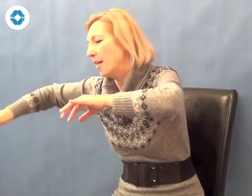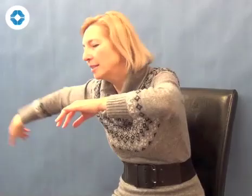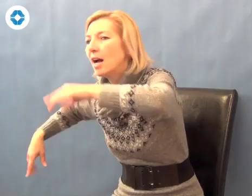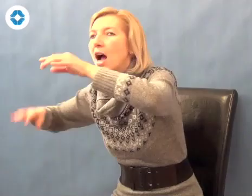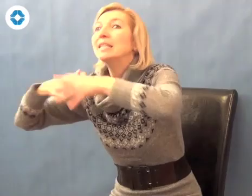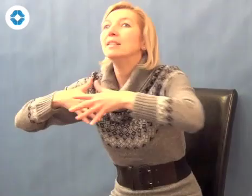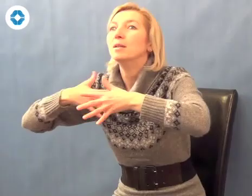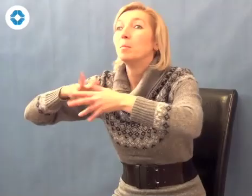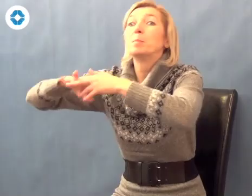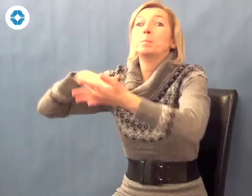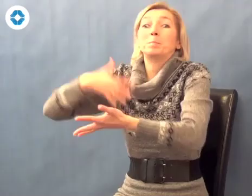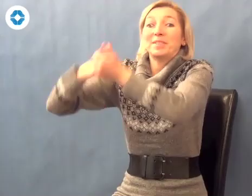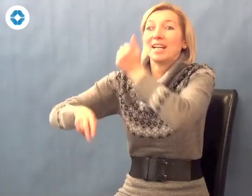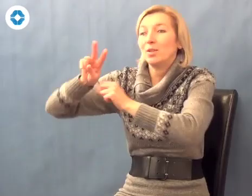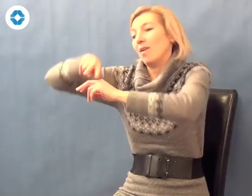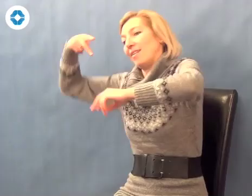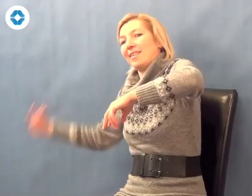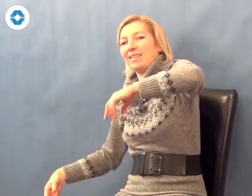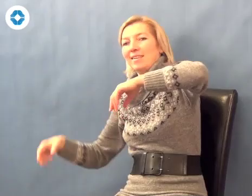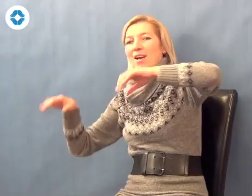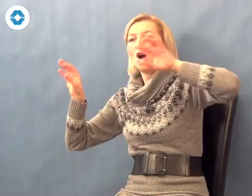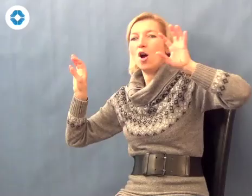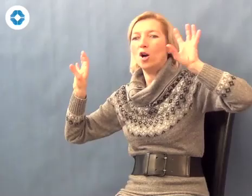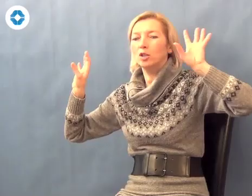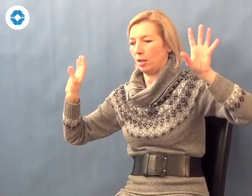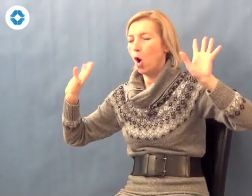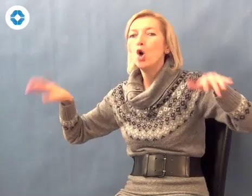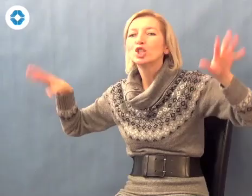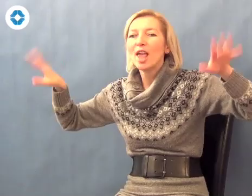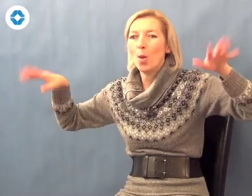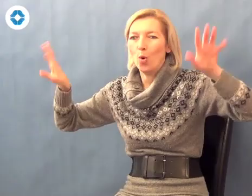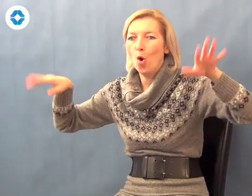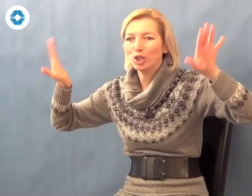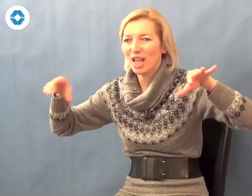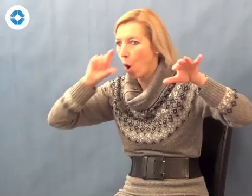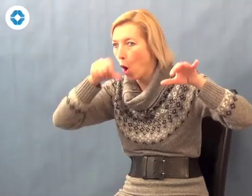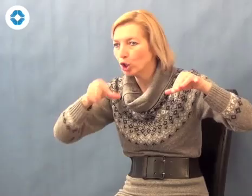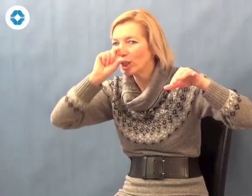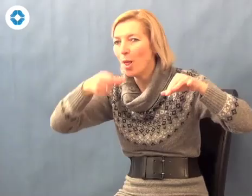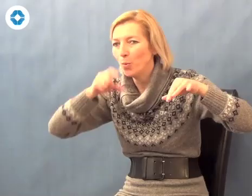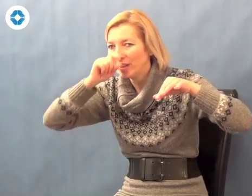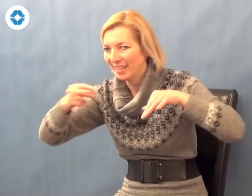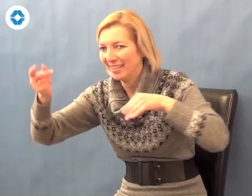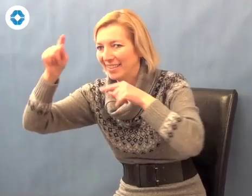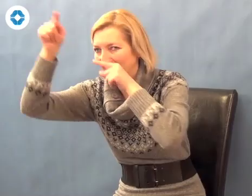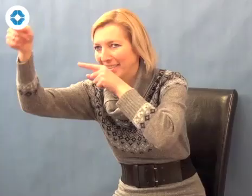Chłopiec przestraszył się orła i spadł.